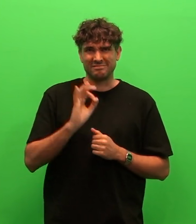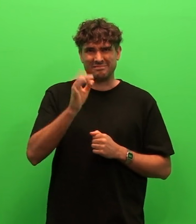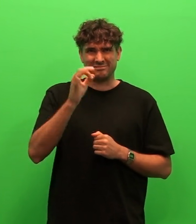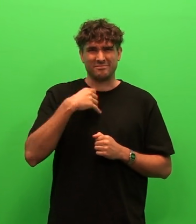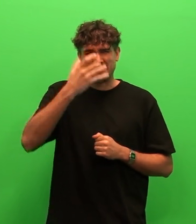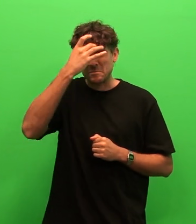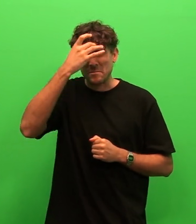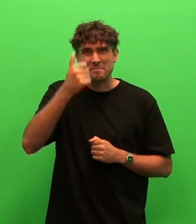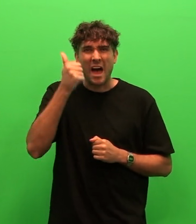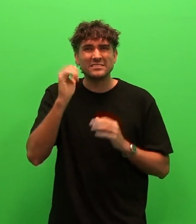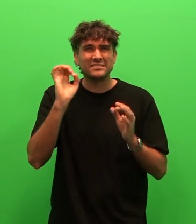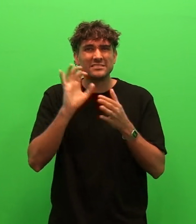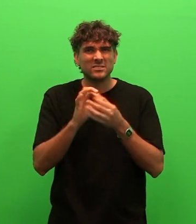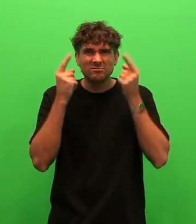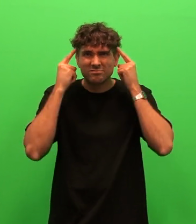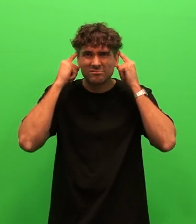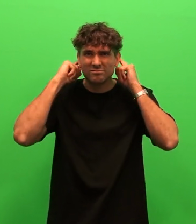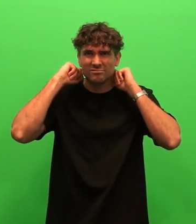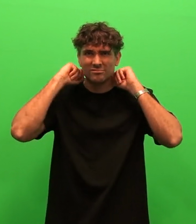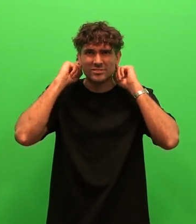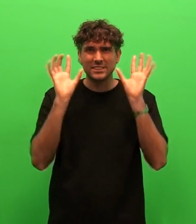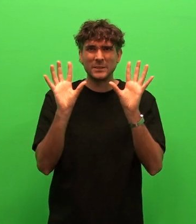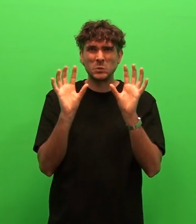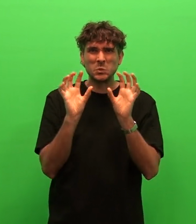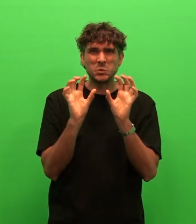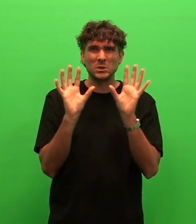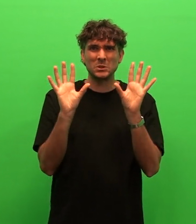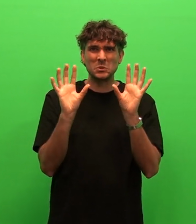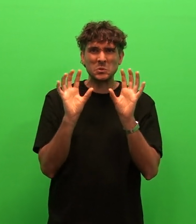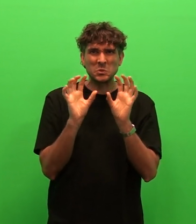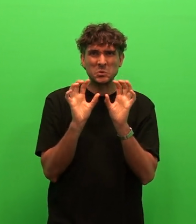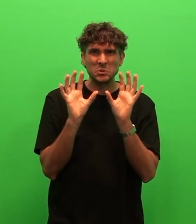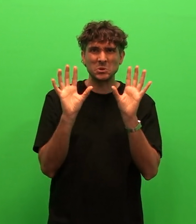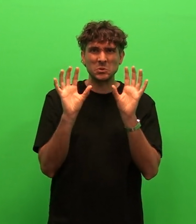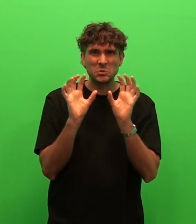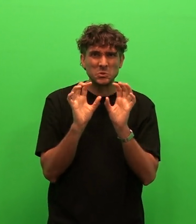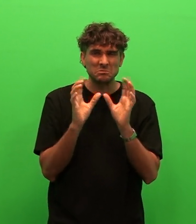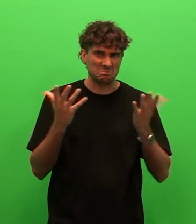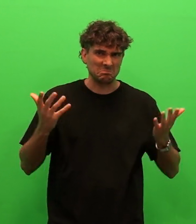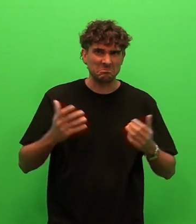Sí, em fa mal el cap, concretament a la zona de darrere les orelles fins el clatell, sento contraccions, és estrany.